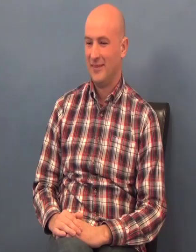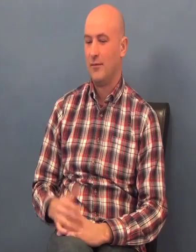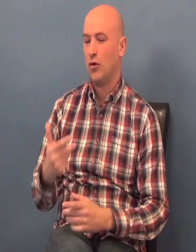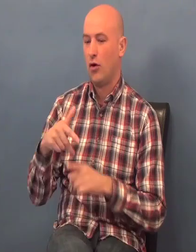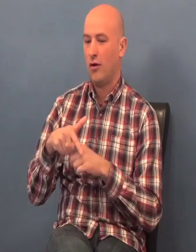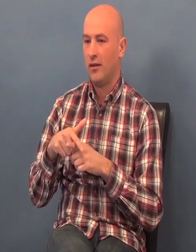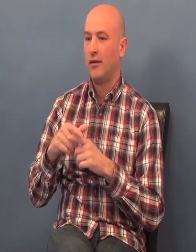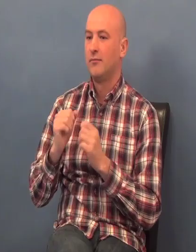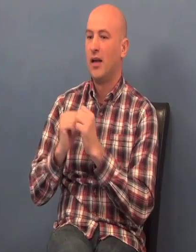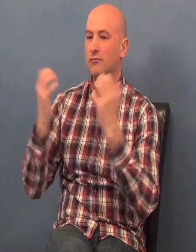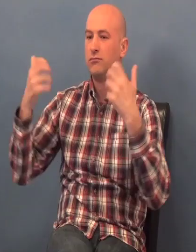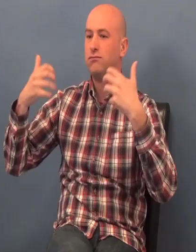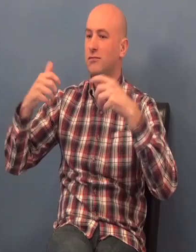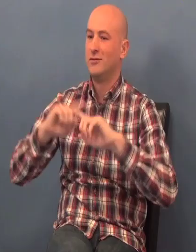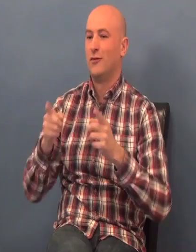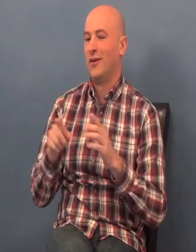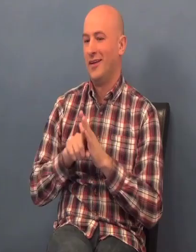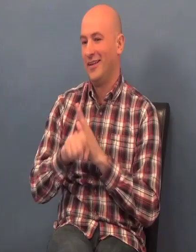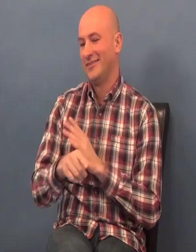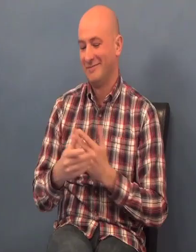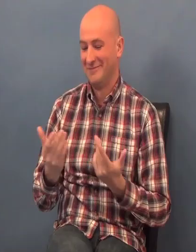Bo nie wolno myć konia w myjni, więc dlatego.